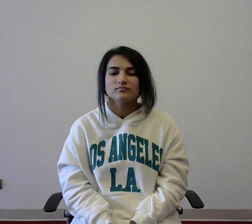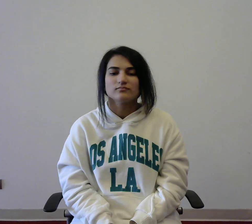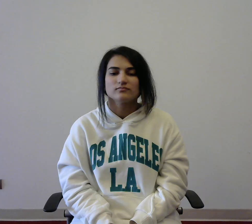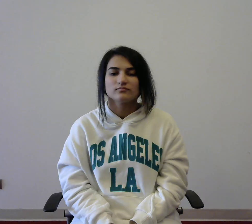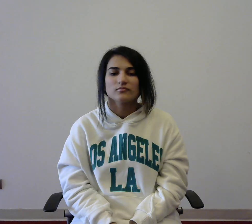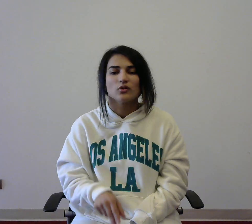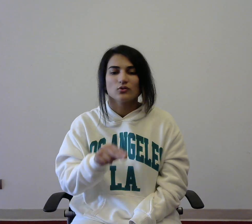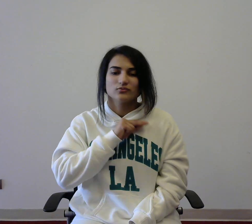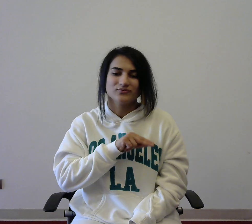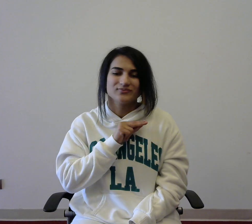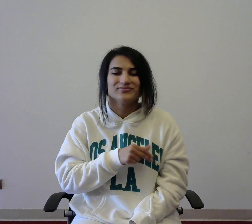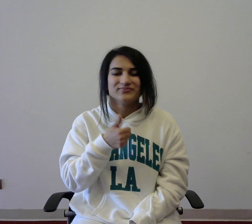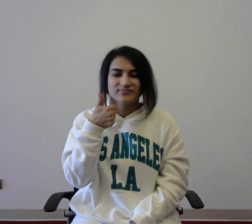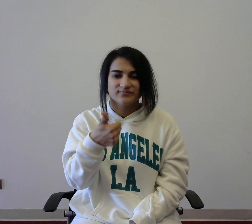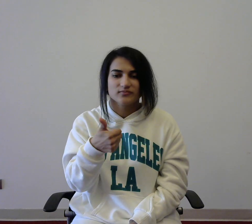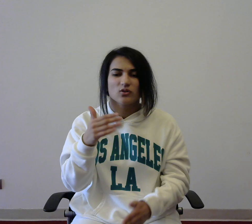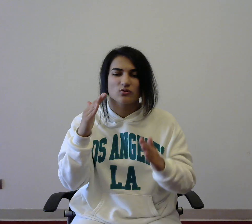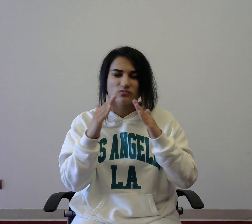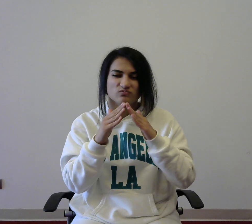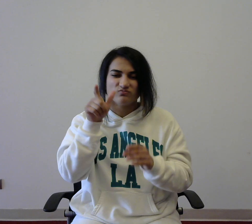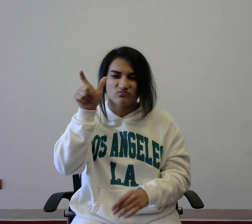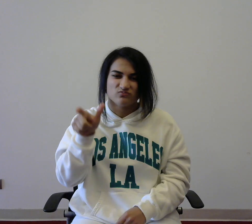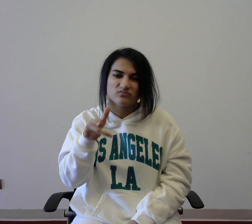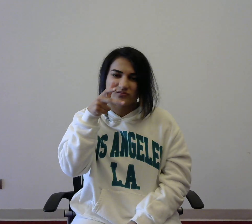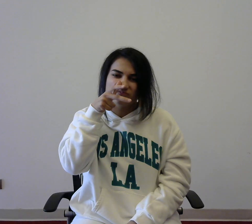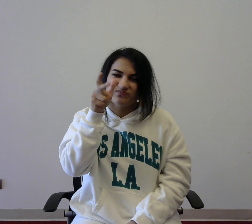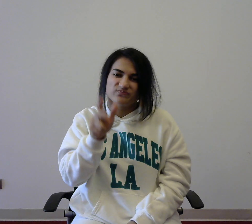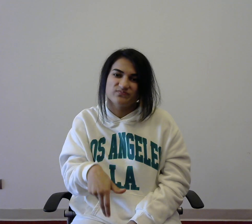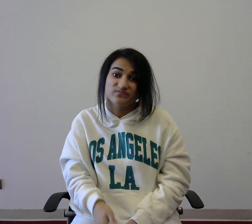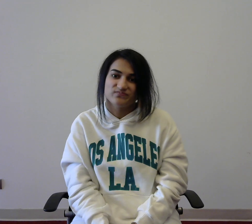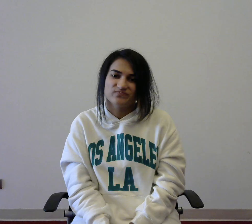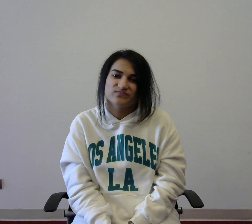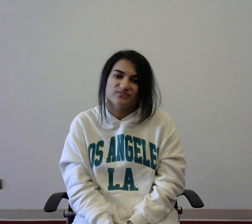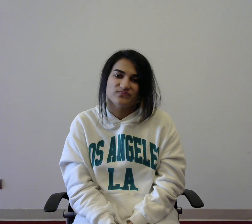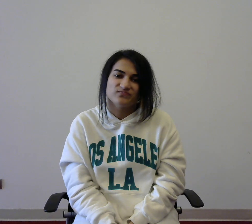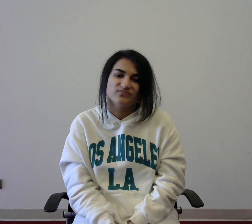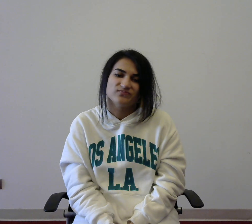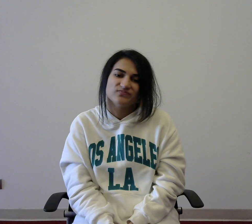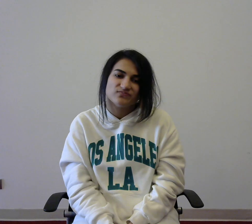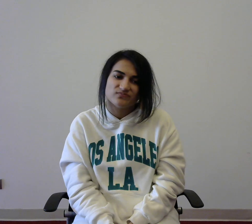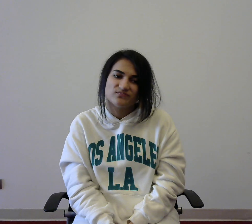İşləmək yaxşıdır, evdə adam darıxır